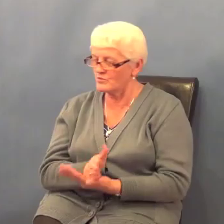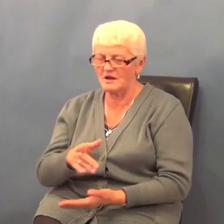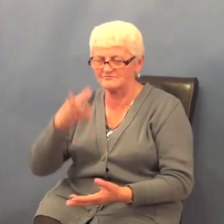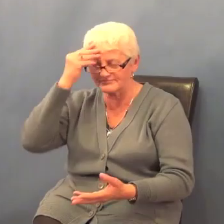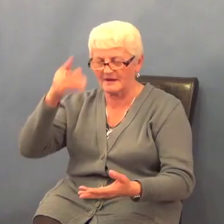Zapomniałam.